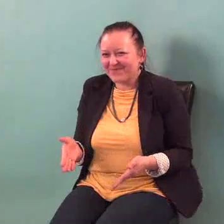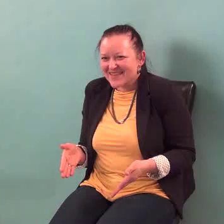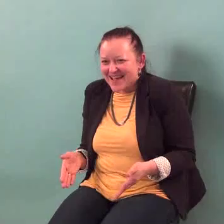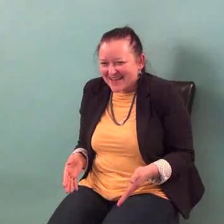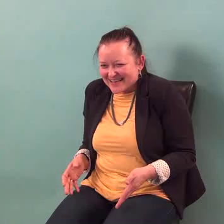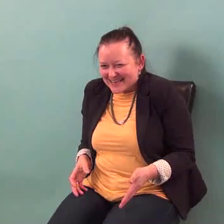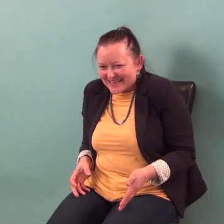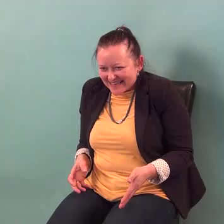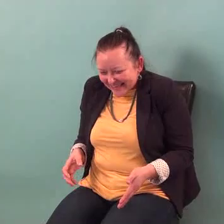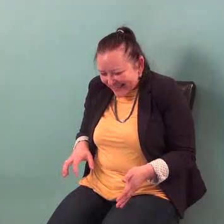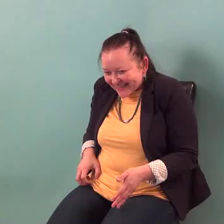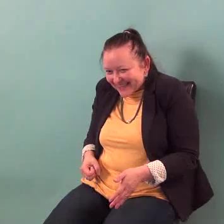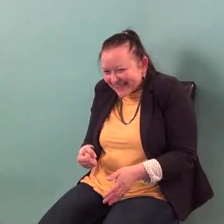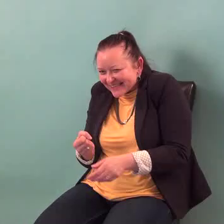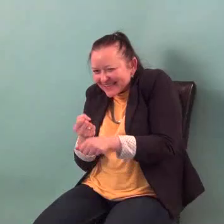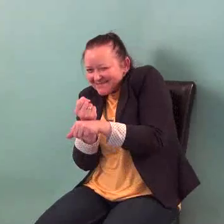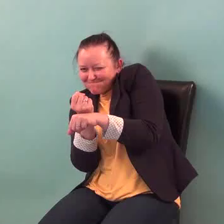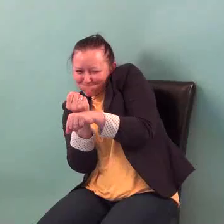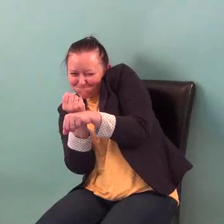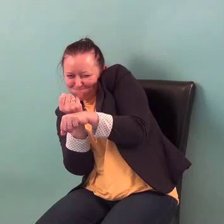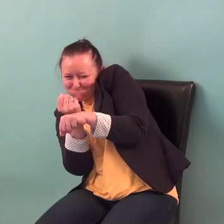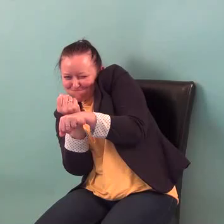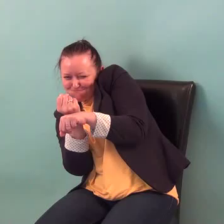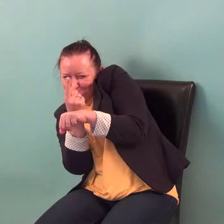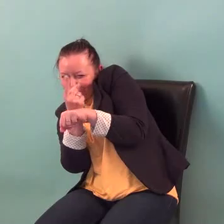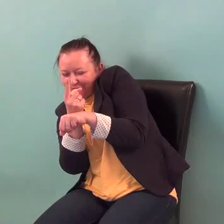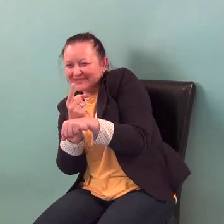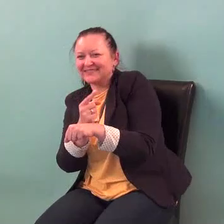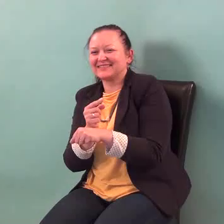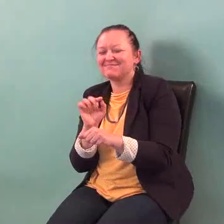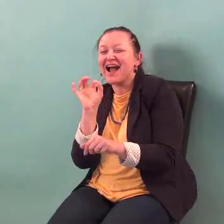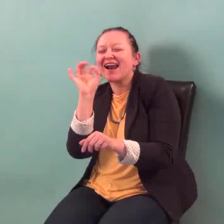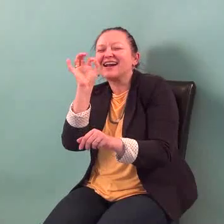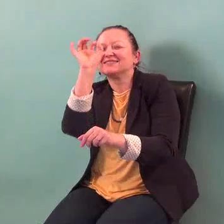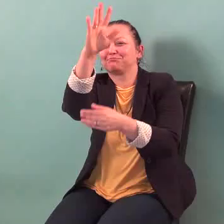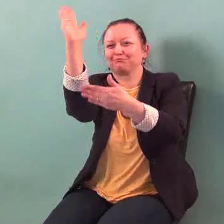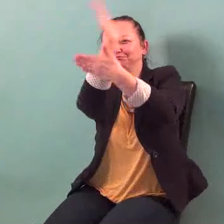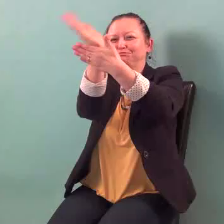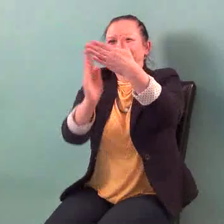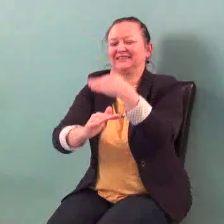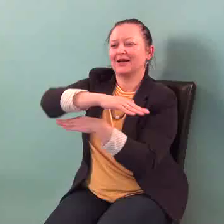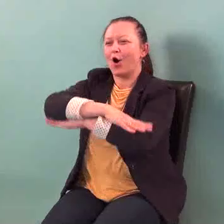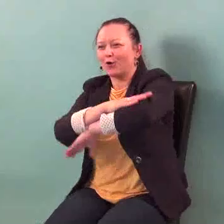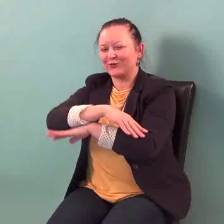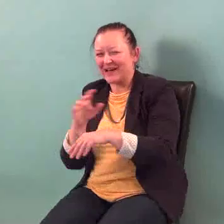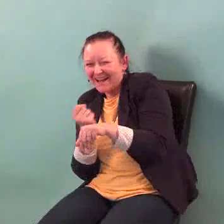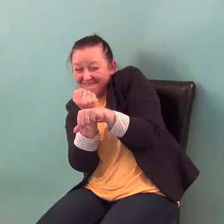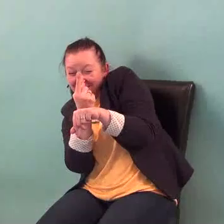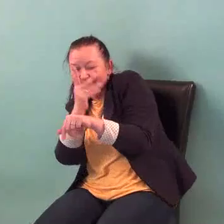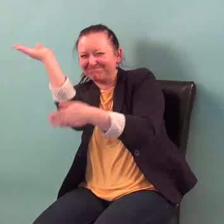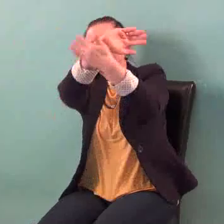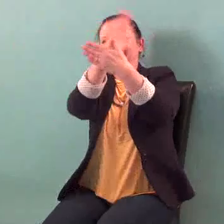Chłopak wyjmuje kamień z kieszeni i rzuca nim mocno, kamień leci daleko w okno i okno pęka, rzucił drugi raz w to samo okno.